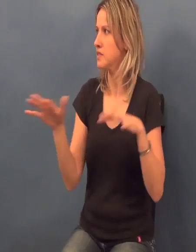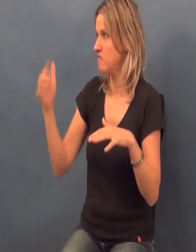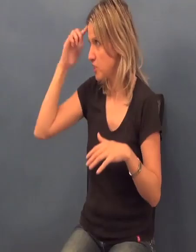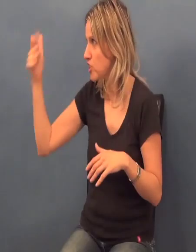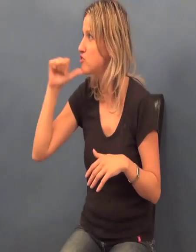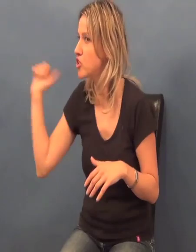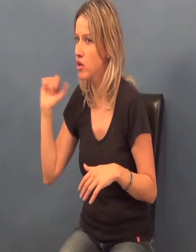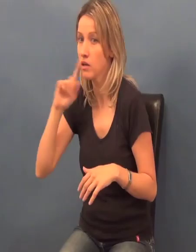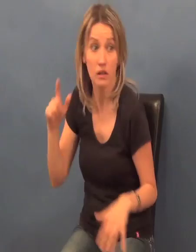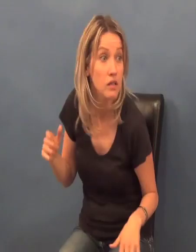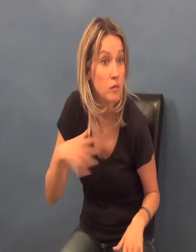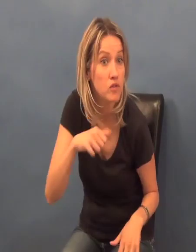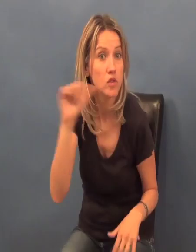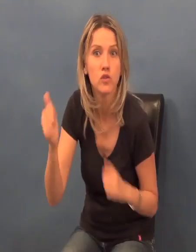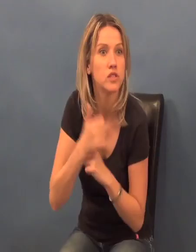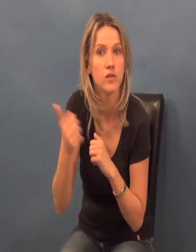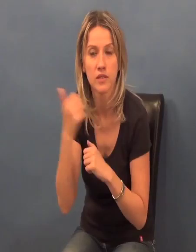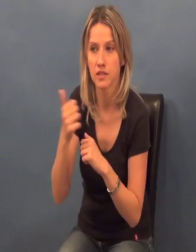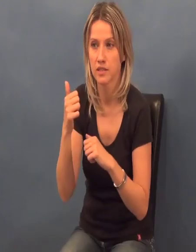Pytają: czy wiesz, co wczoraj się stało? Mężczyzna pyta: co się wczoraj stało?